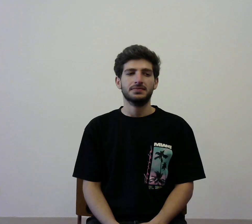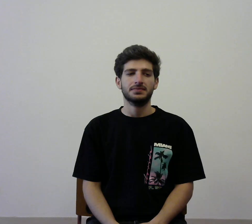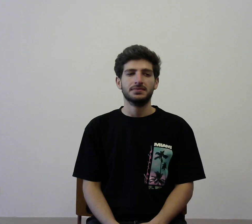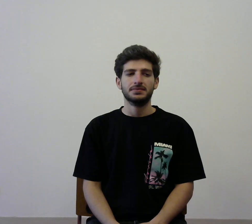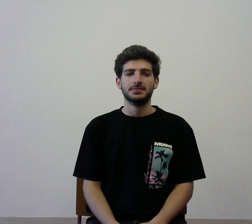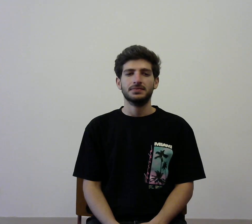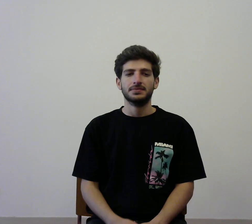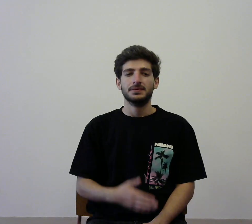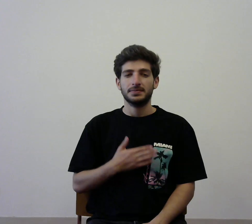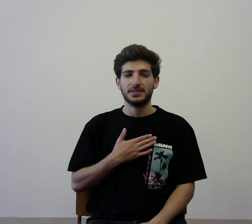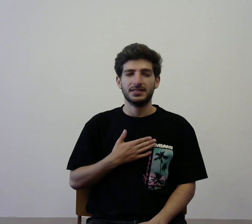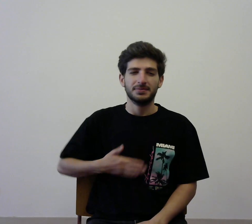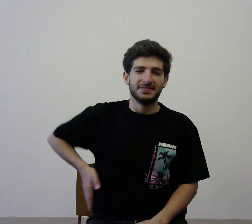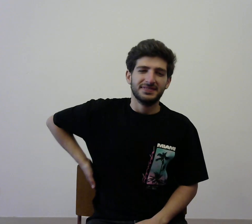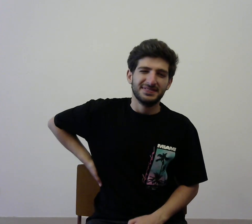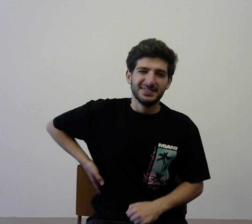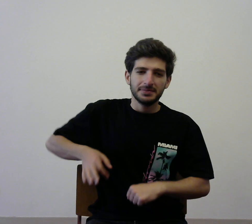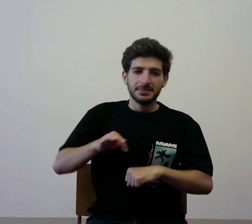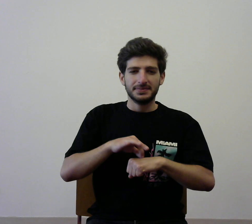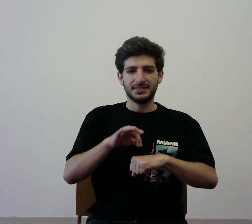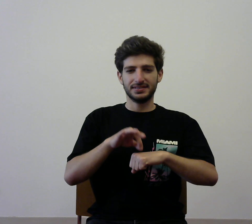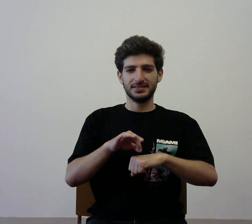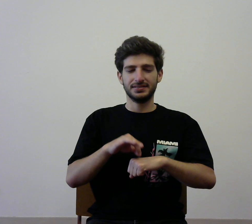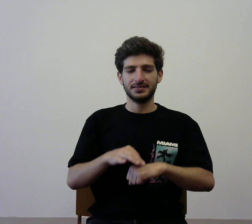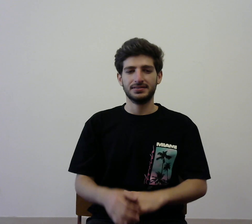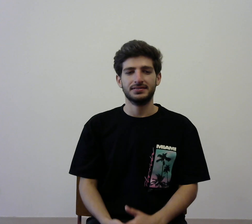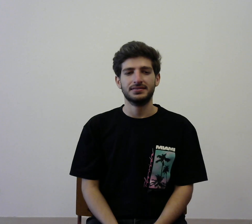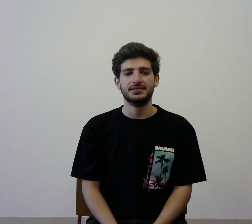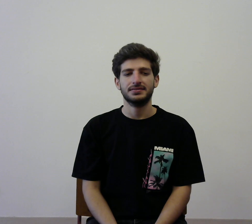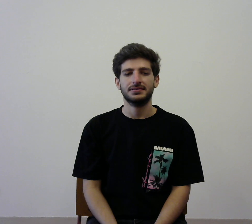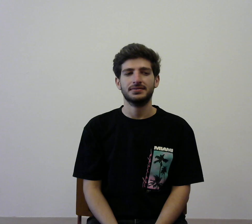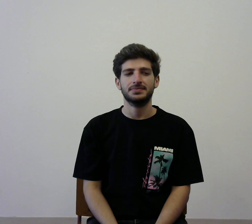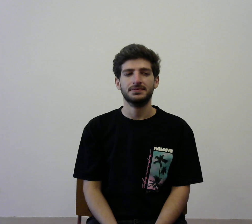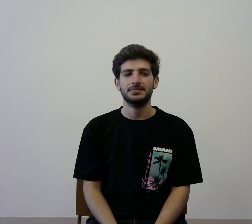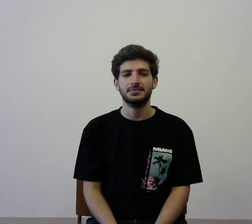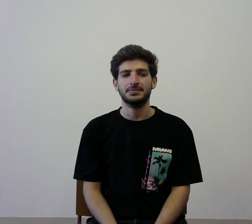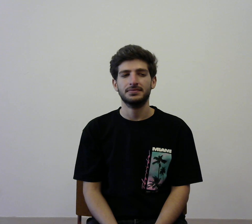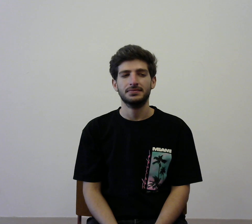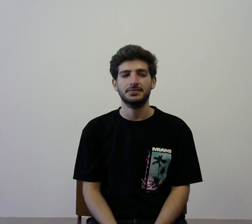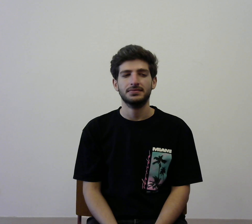Mənim belim ağrıyır